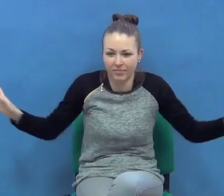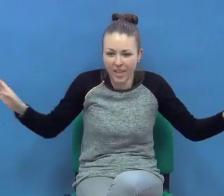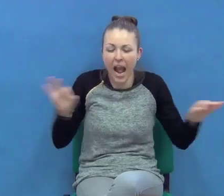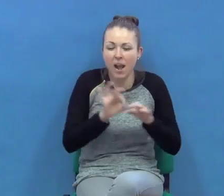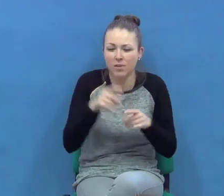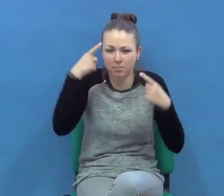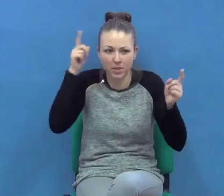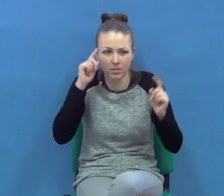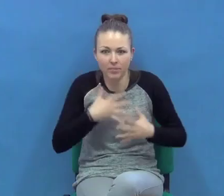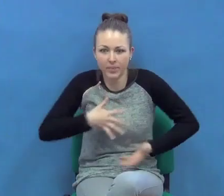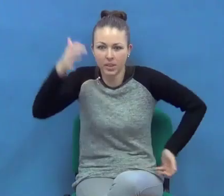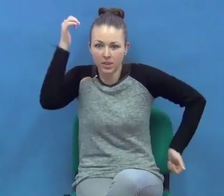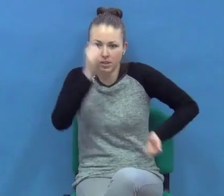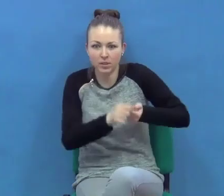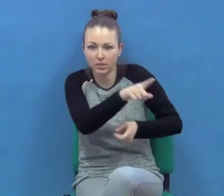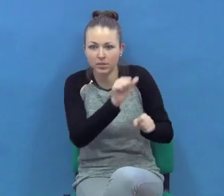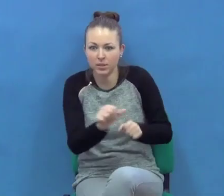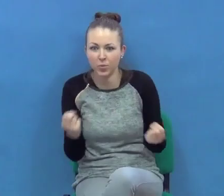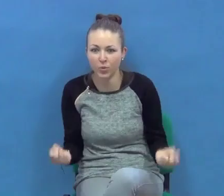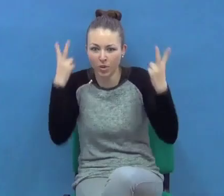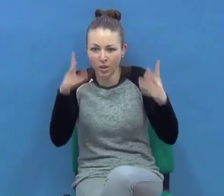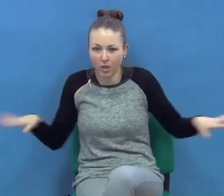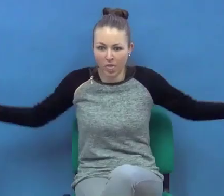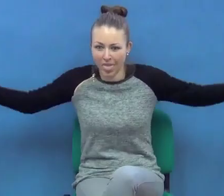Myszka Miki przestraszyła się, bo myślała, że to jest duch.